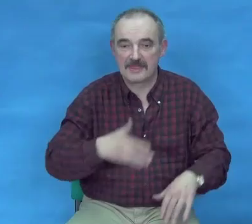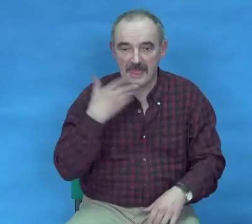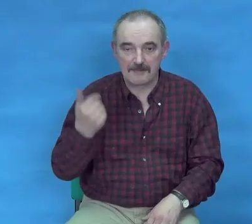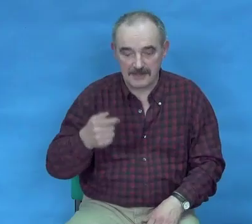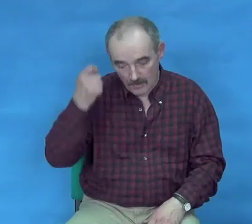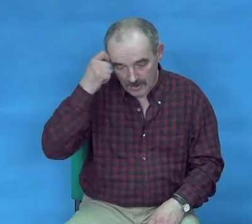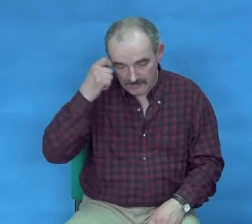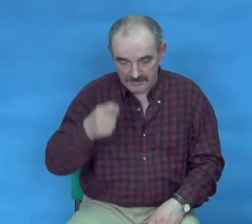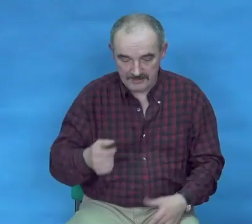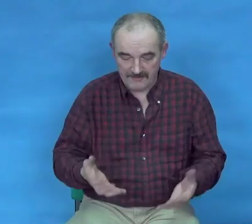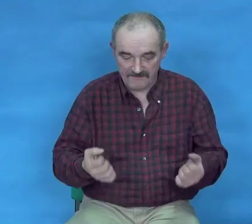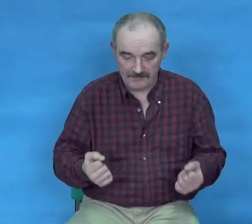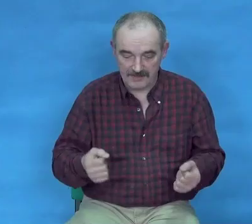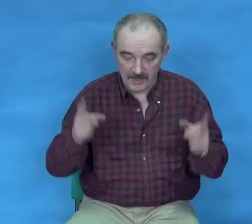Nie ma dachu, musi wytrzymać.